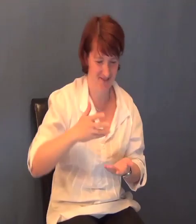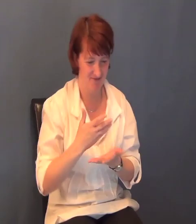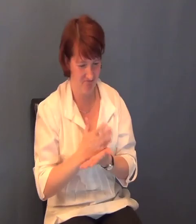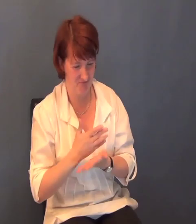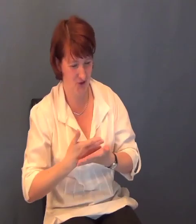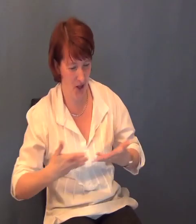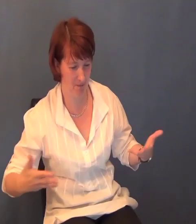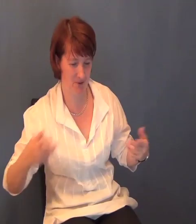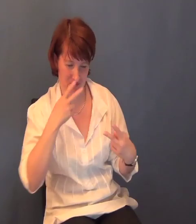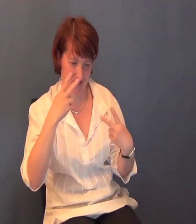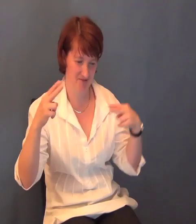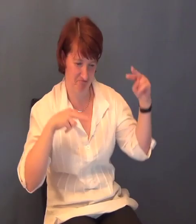Są na ziemi, i patrzą się nawzajem.